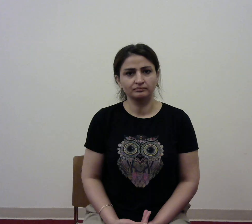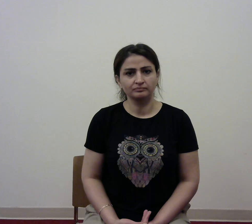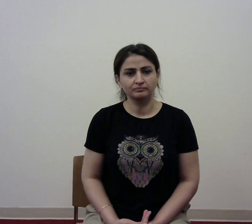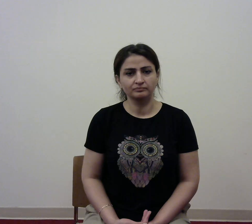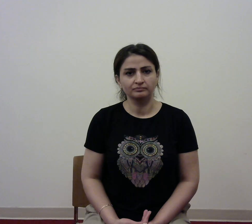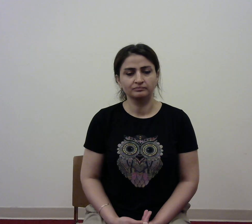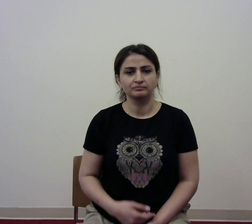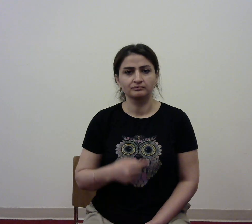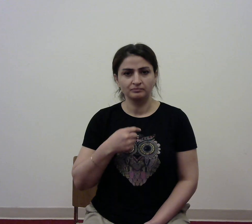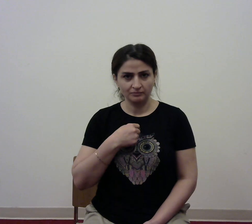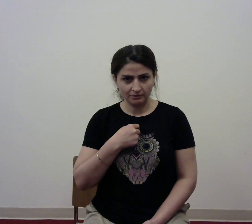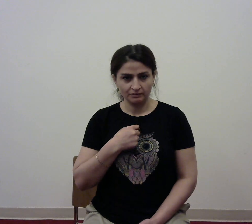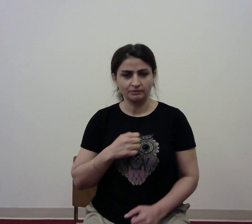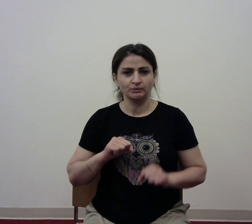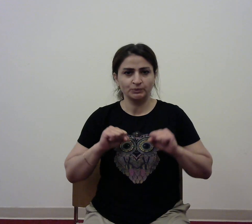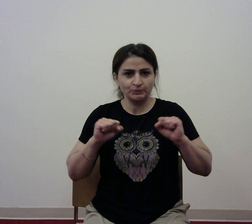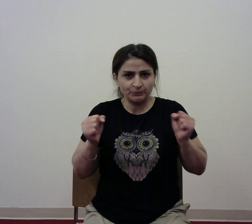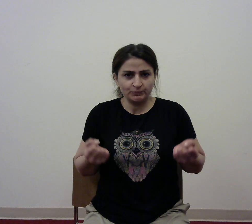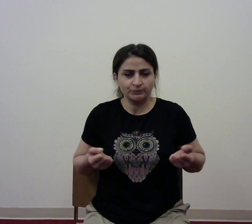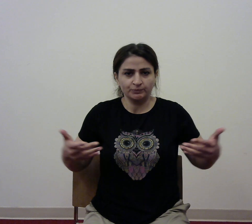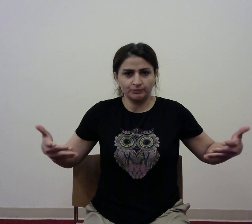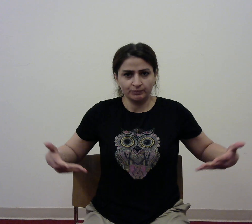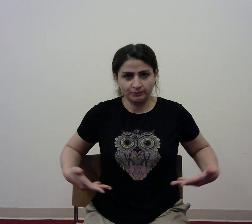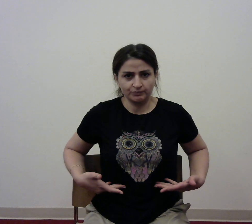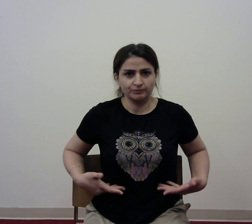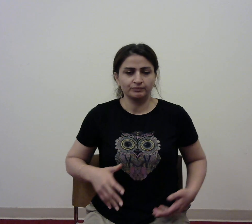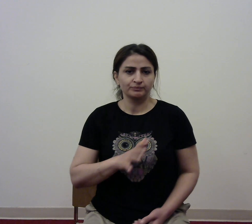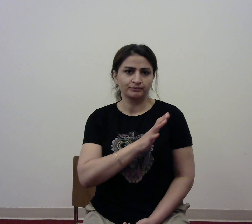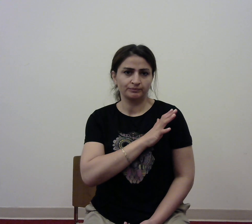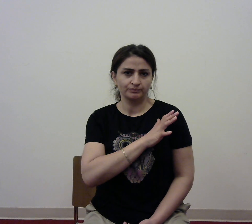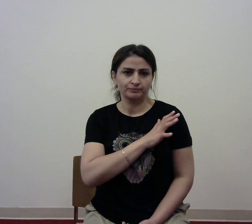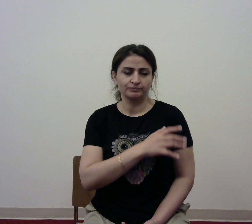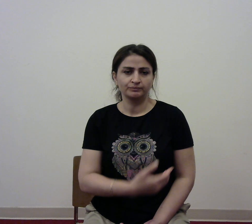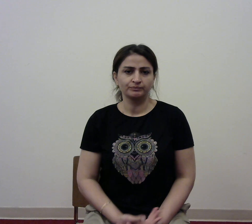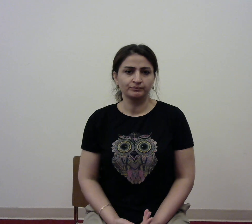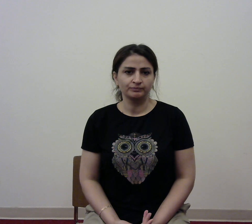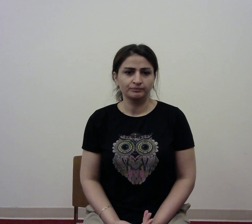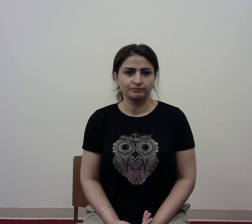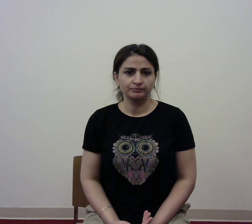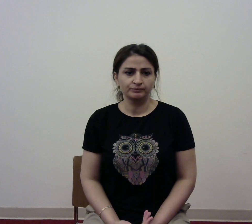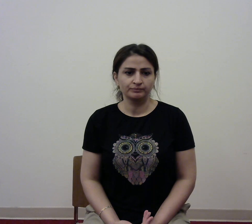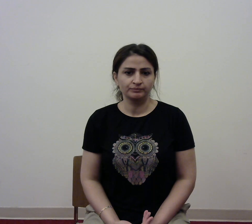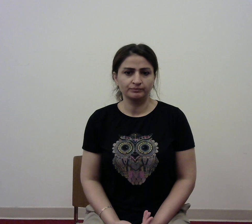Mən sətəlcəm olmuşam